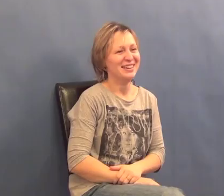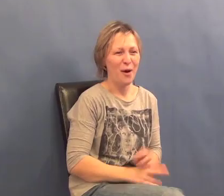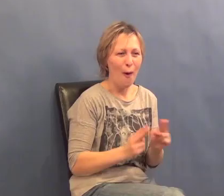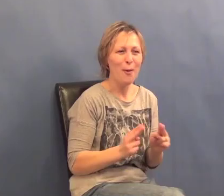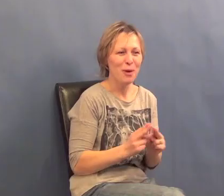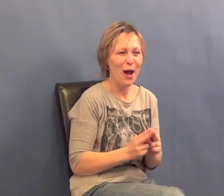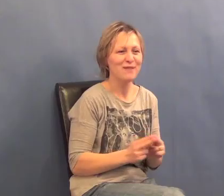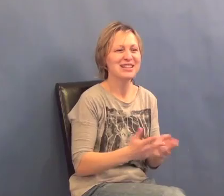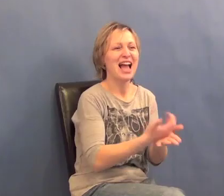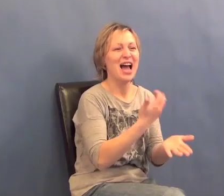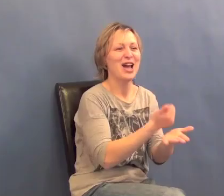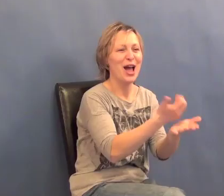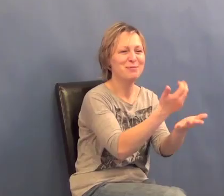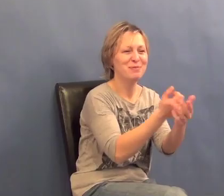Umawiają się, żeby zarabiać.